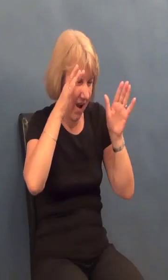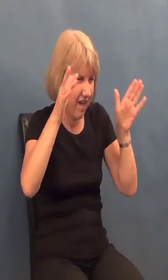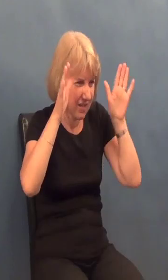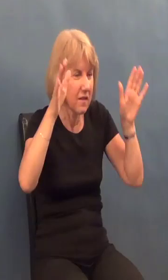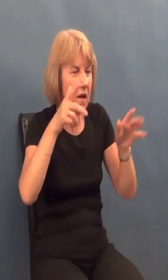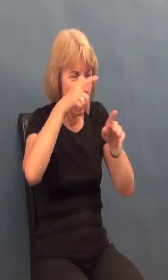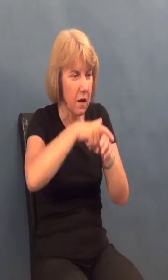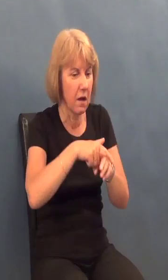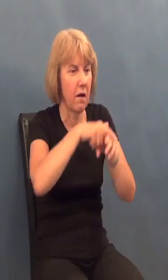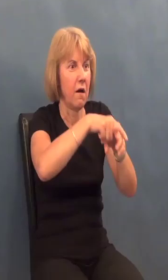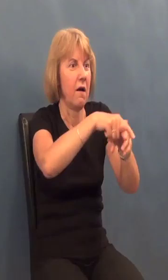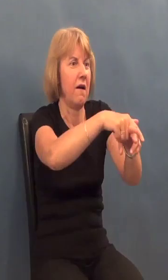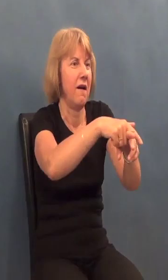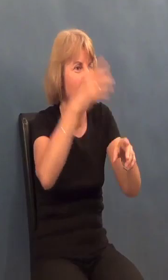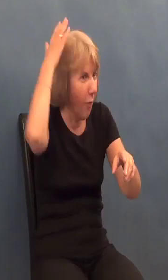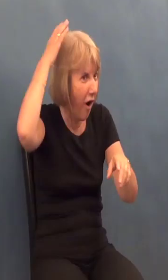Chłopiec siedzi na głowie jelenia, który zaczyna się ruszać.